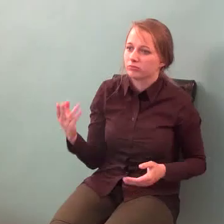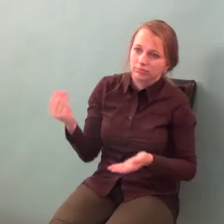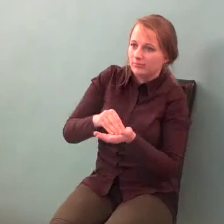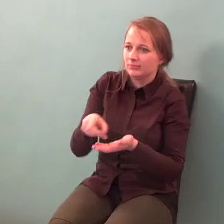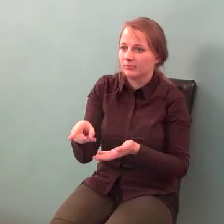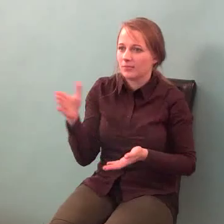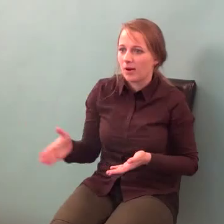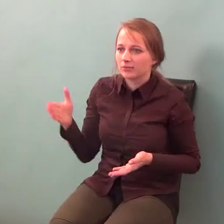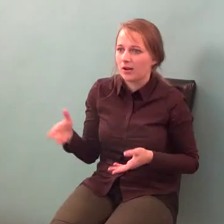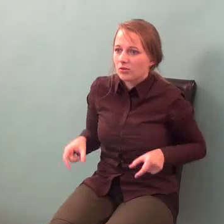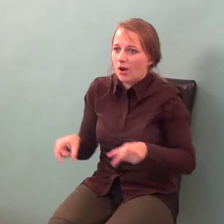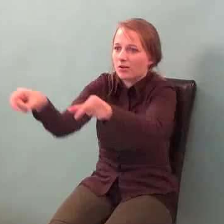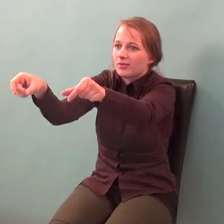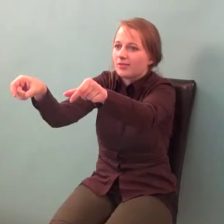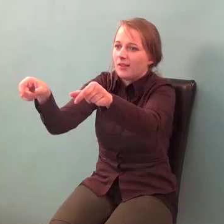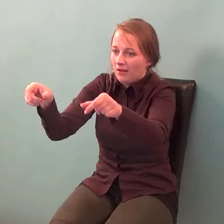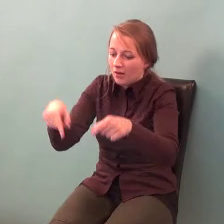Dodano pociąg, tory.